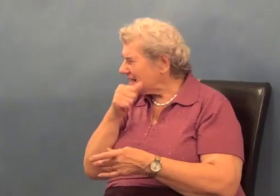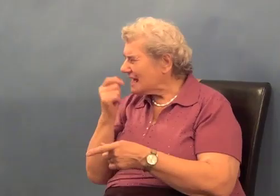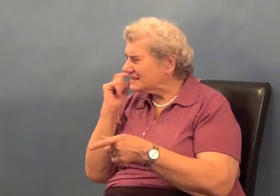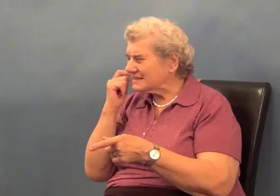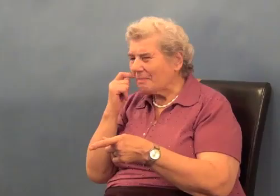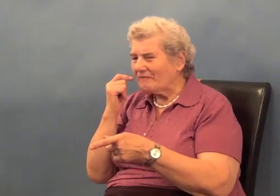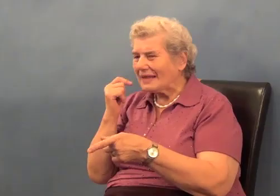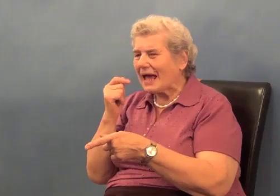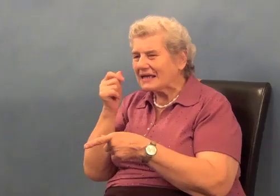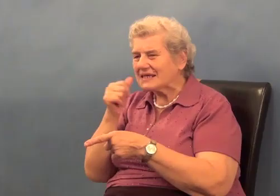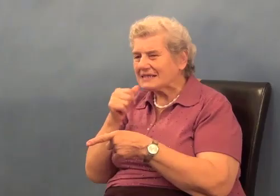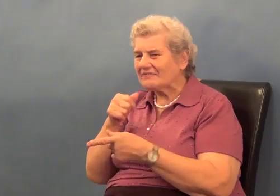Jak się nazywa ta zabawka?